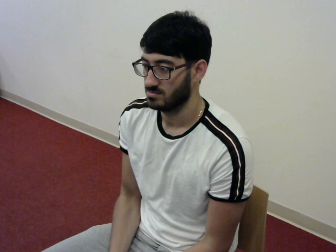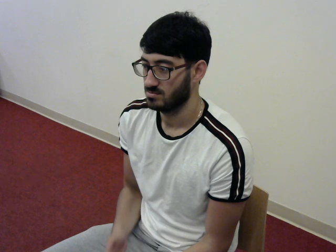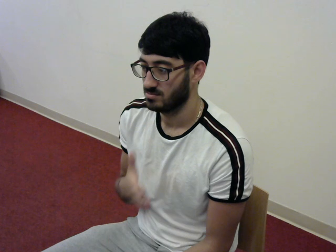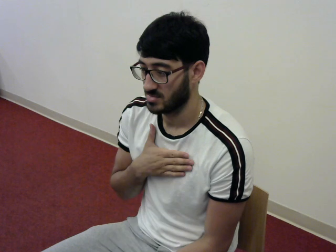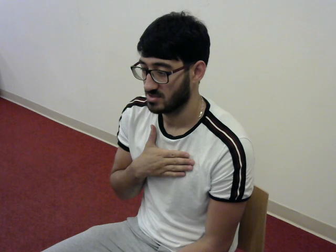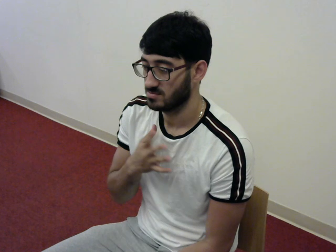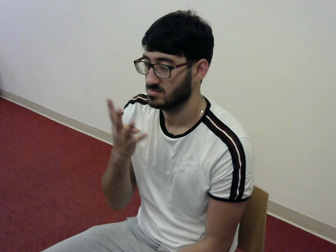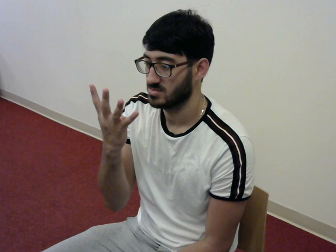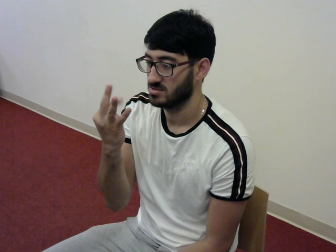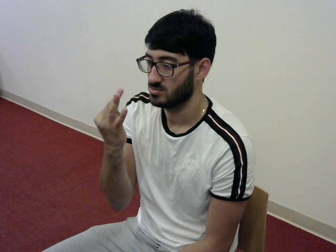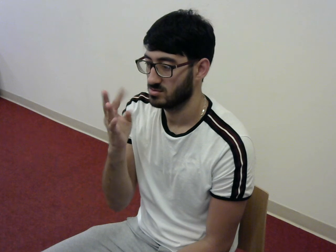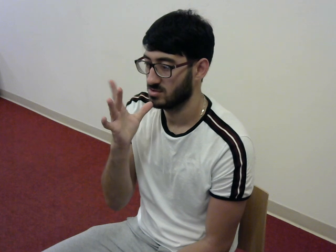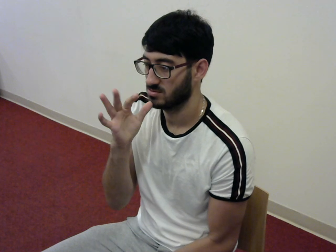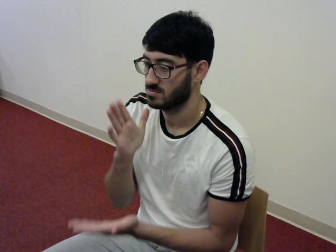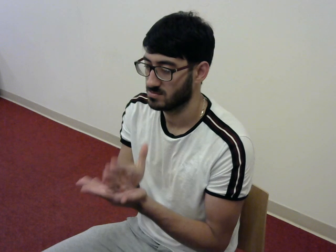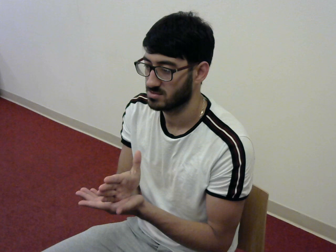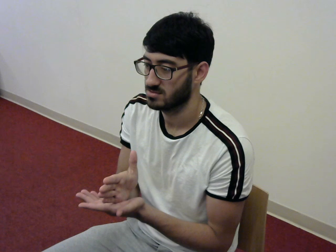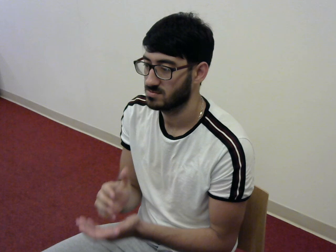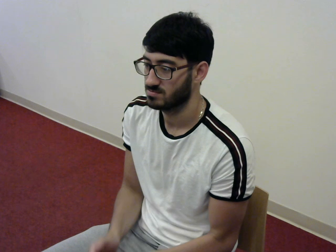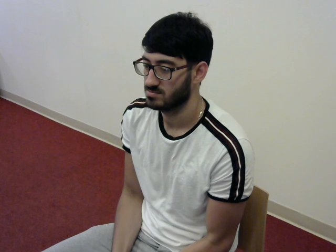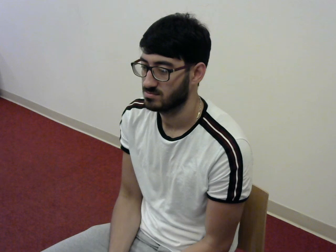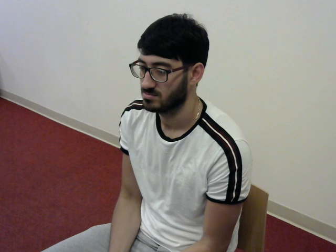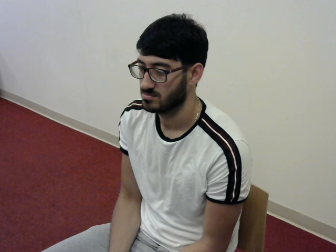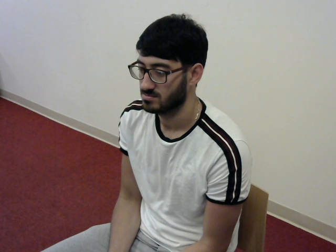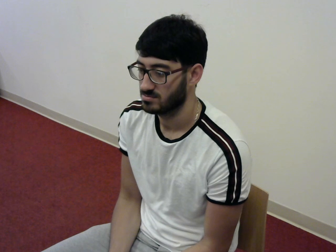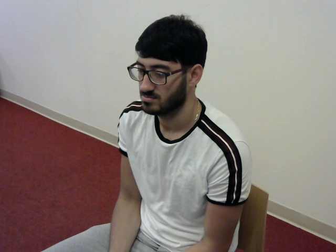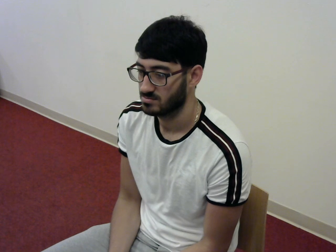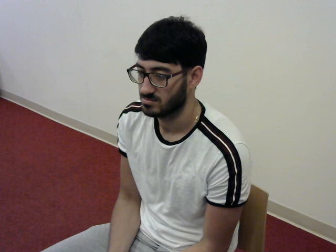Mənim 43 yaşım var